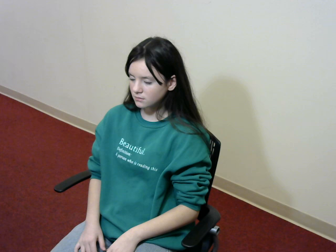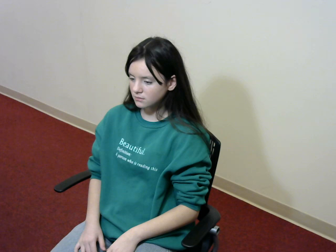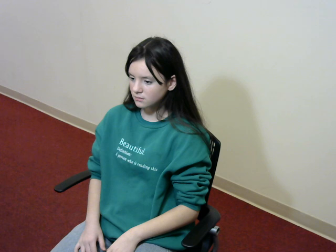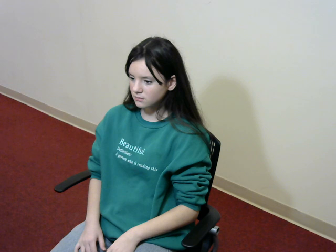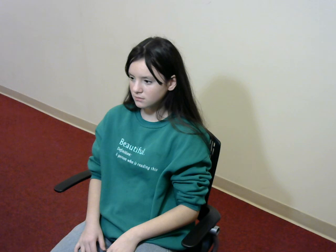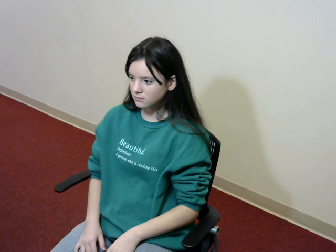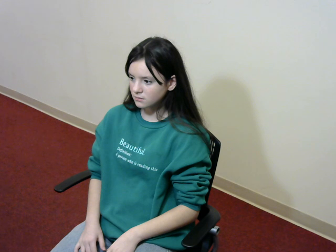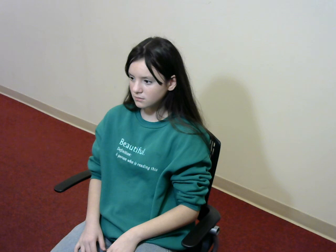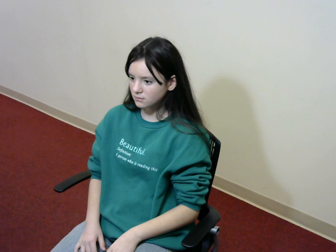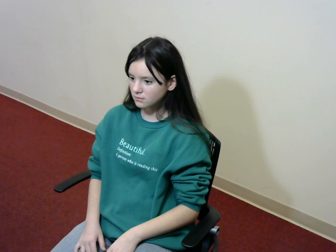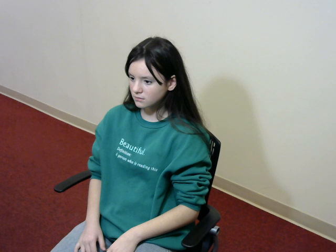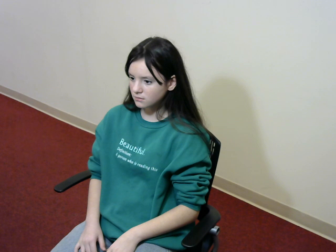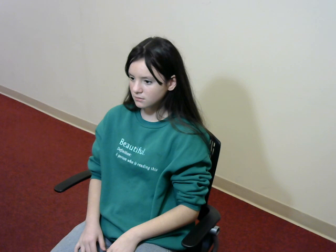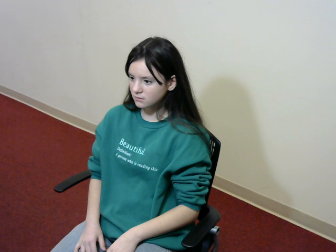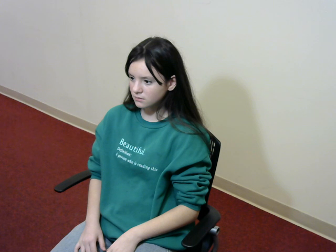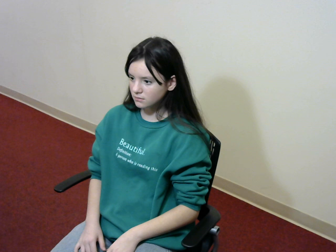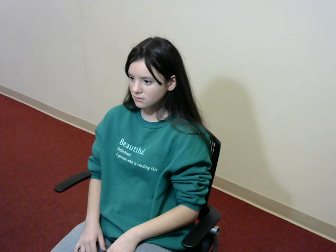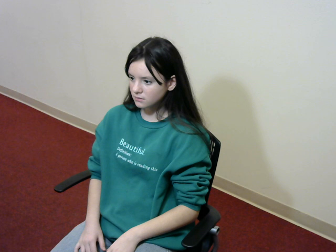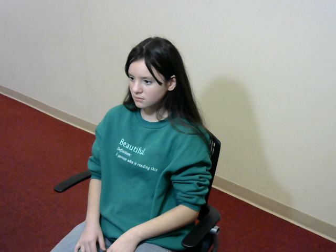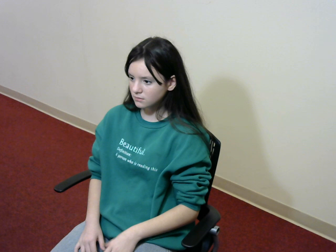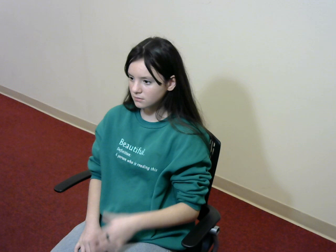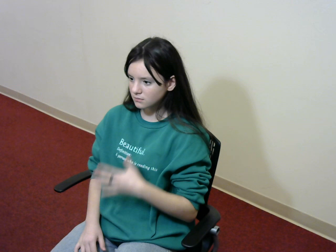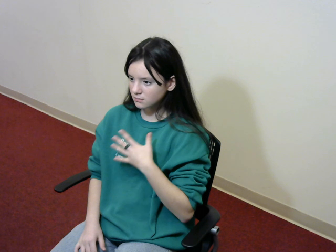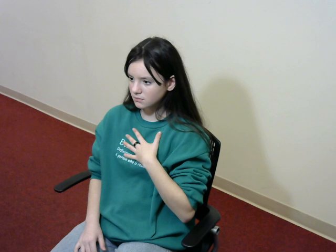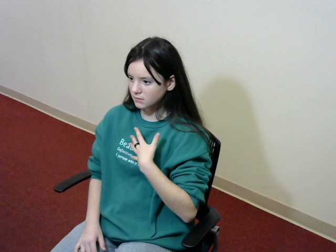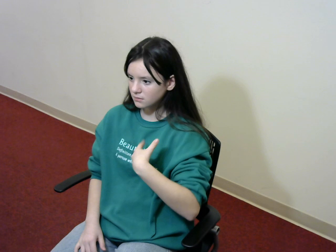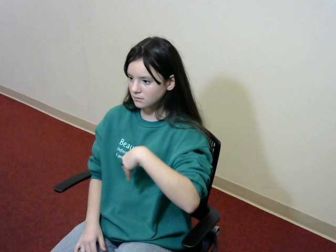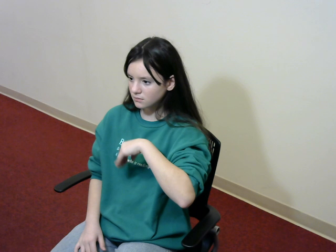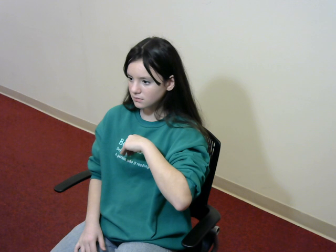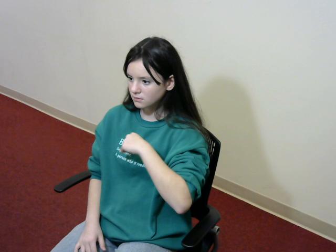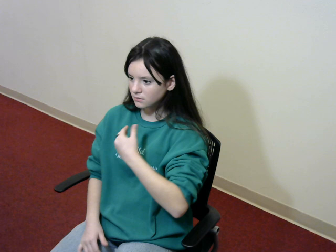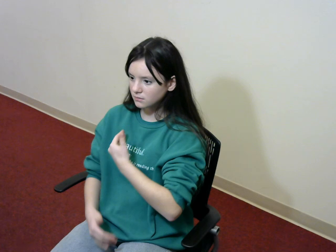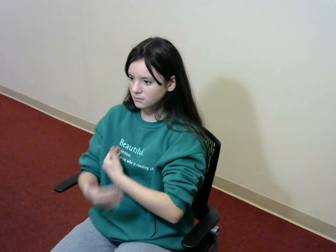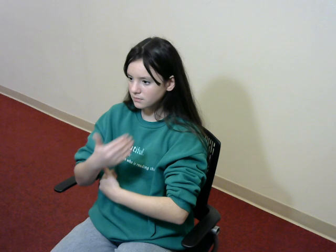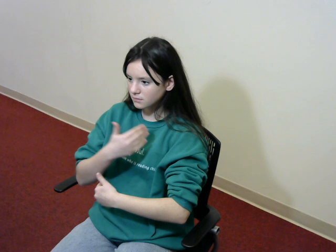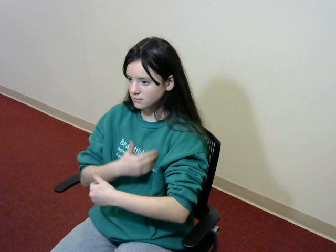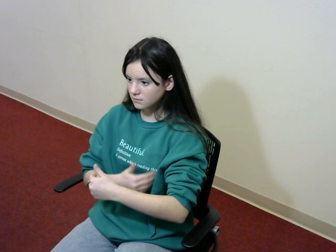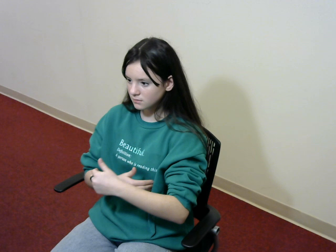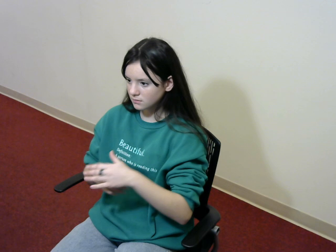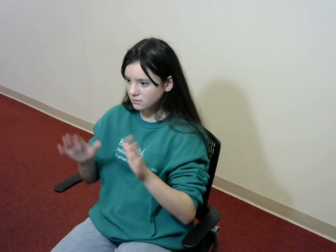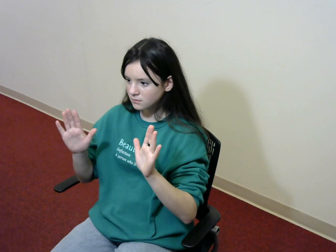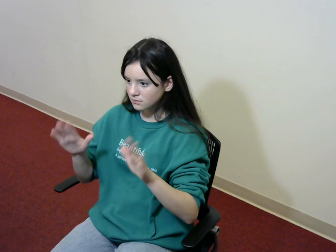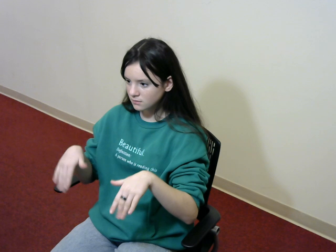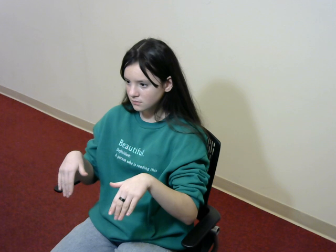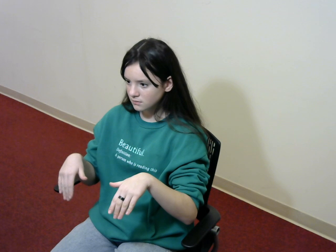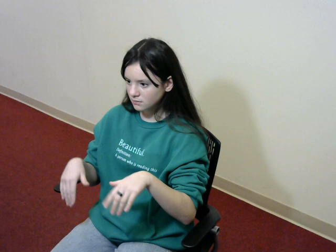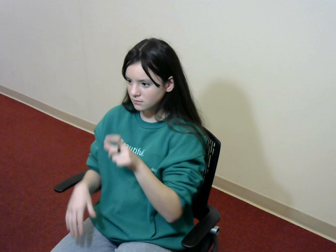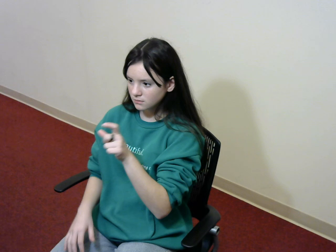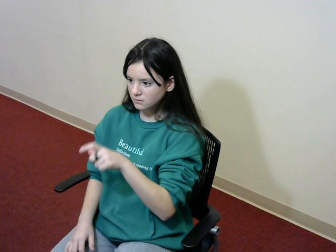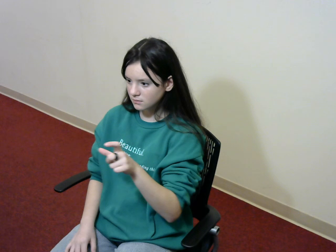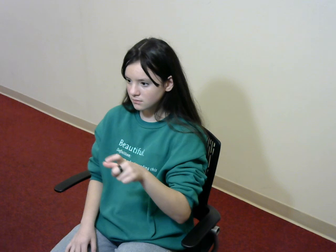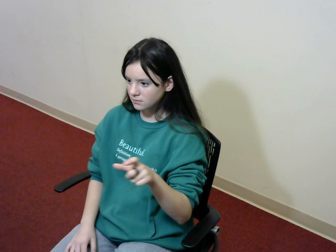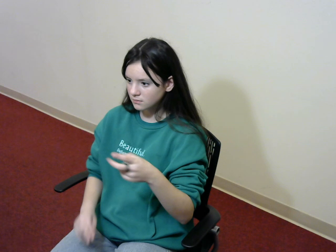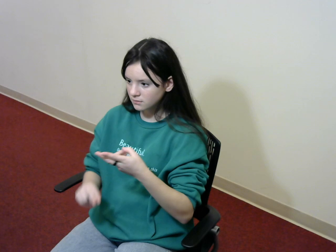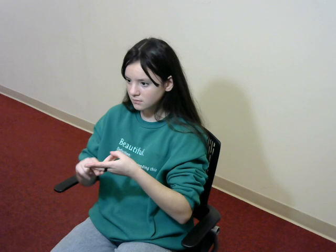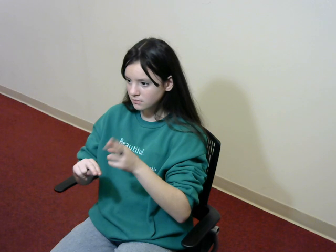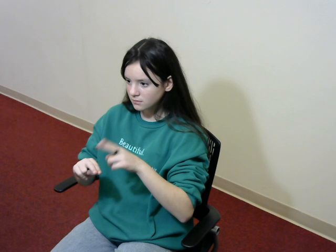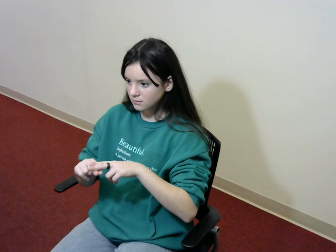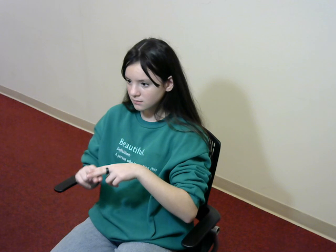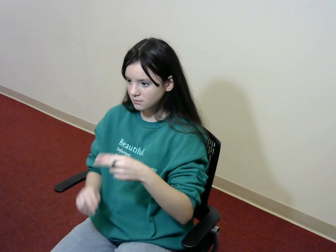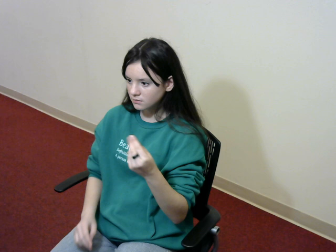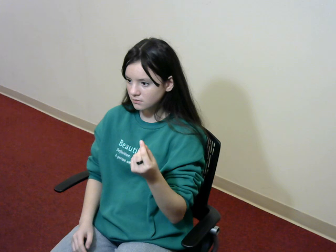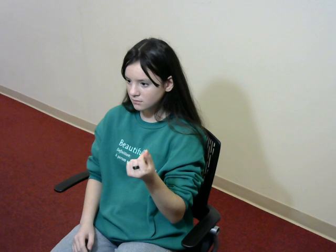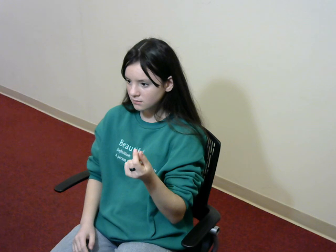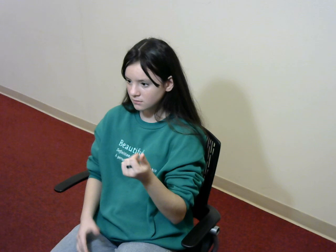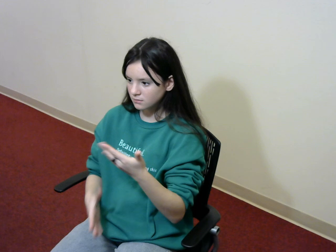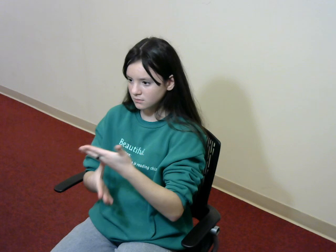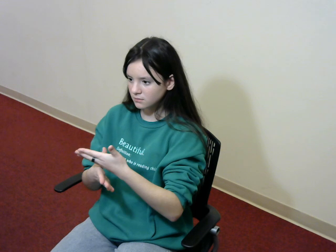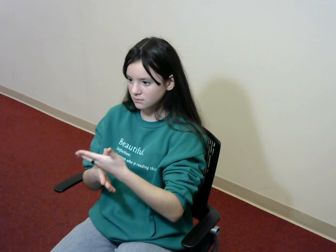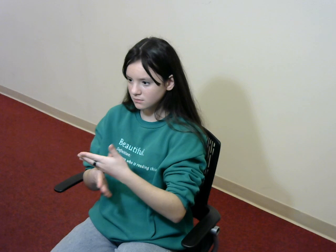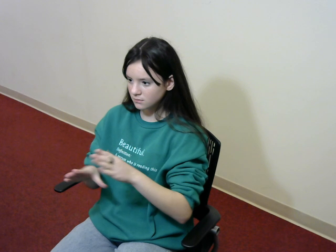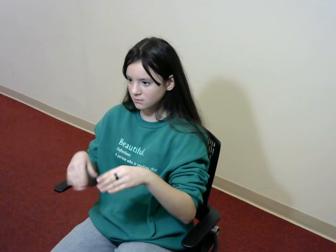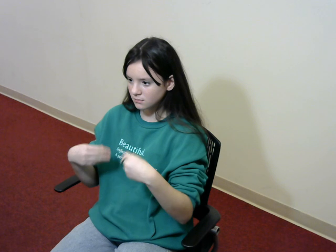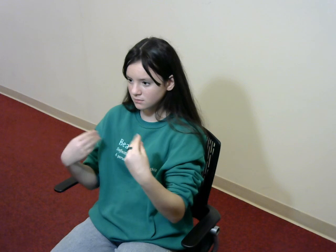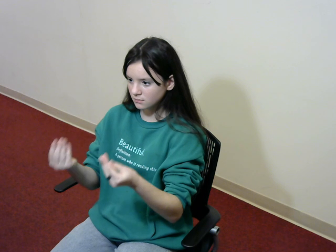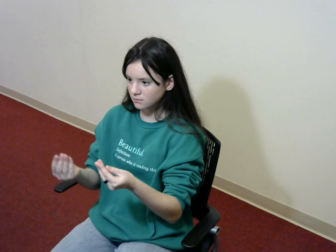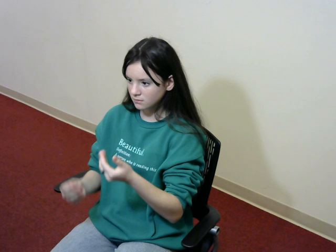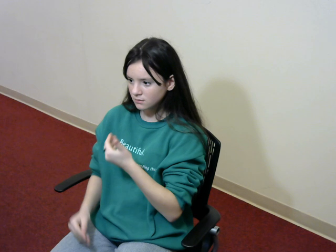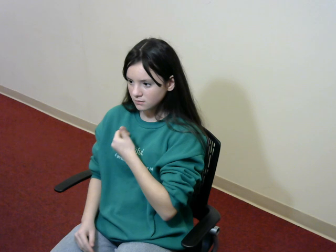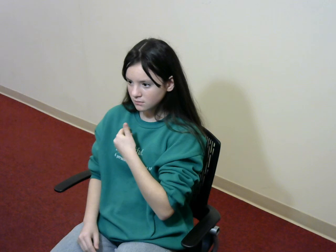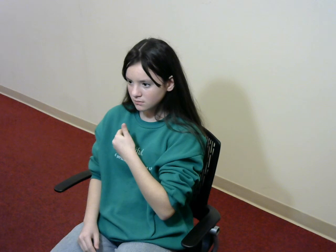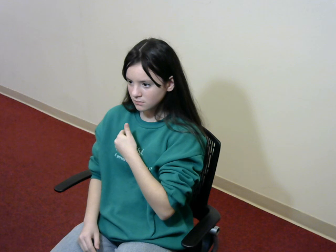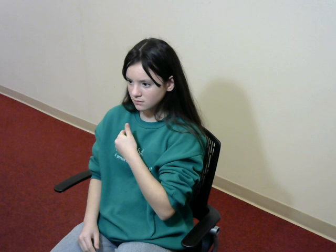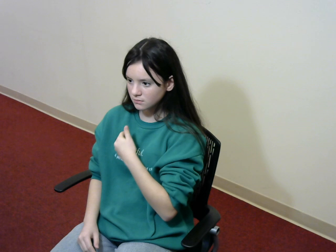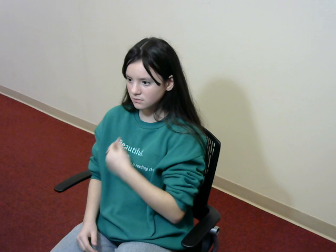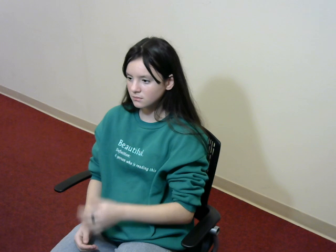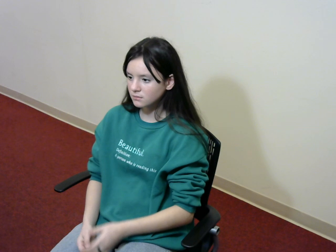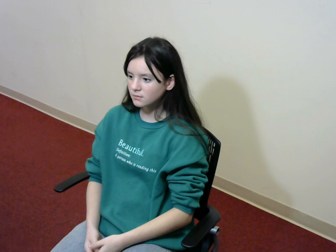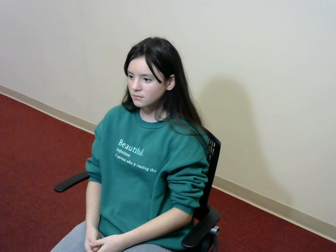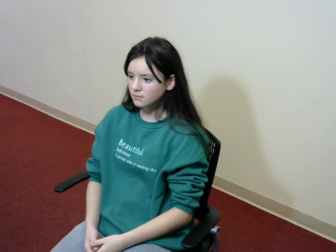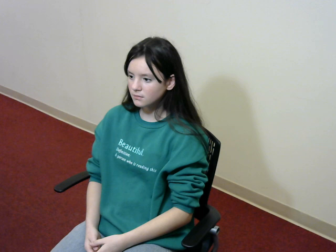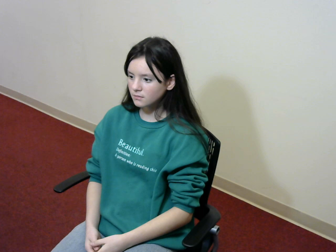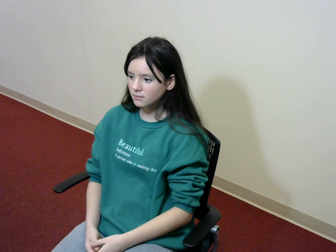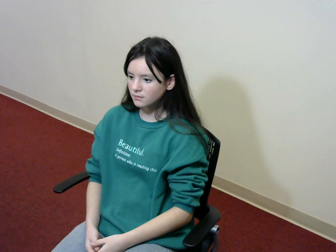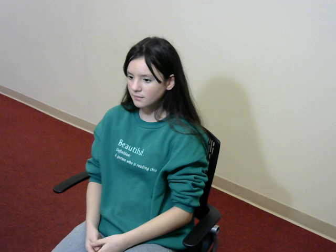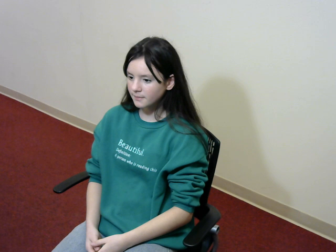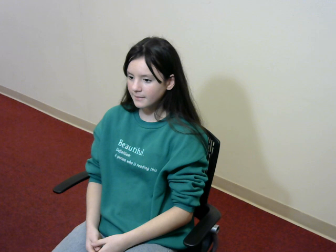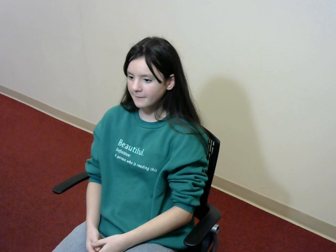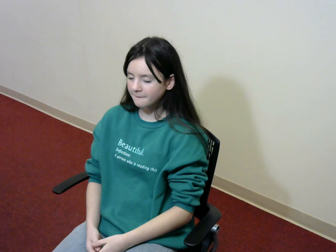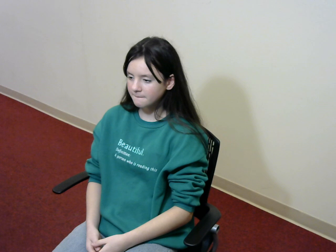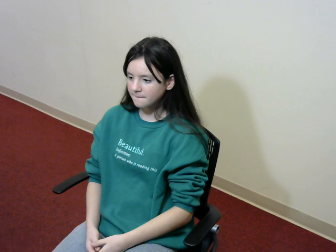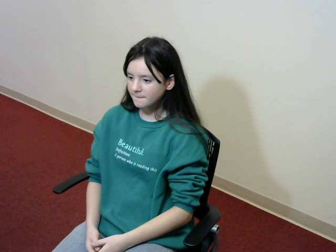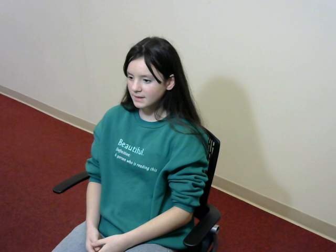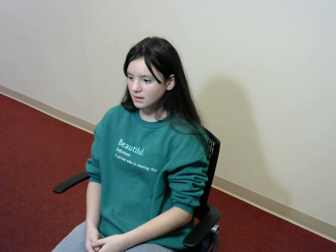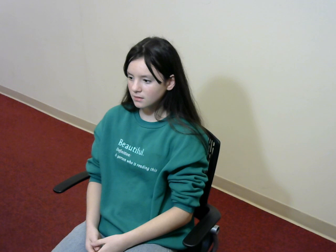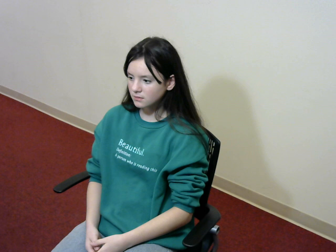Biz əlilliyi olan şəxslər üçün pul yardım vermək istəyirik